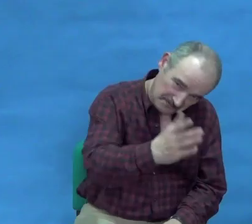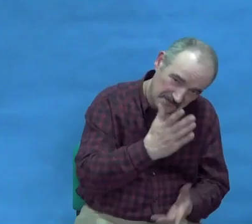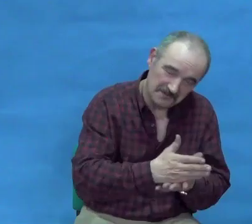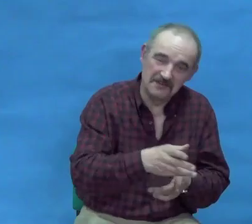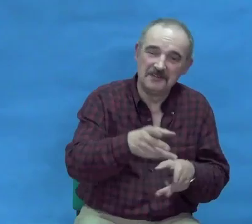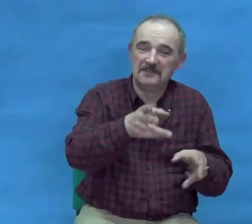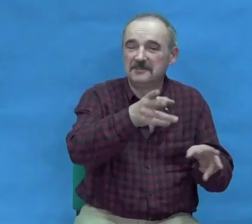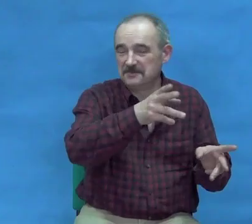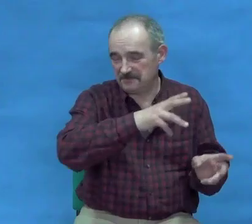Z powrotem...